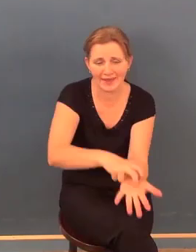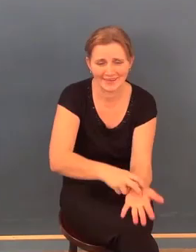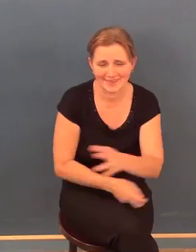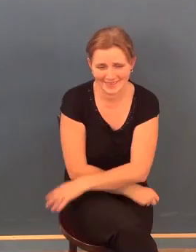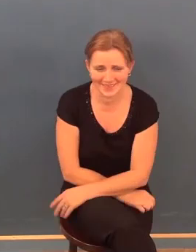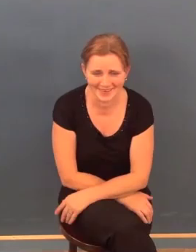Myszka zrywa się na równe nogi.